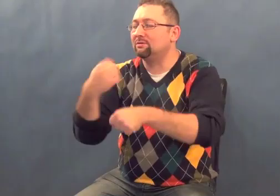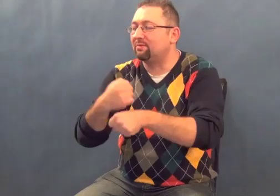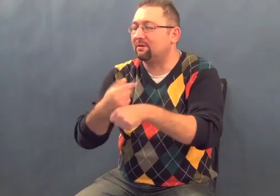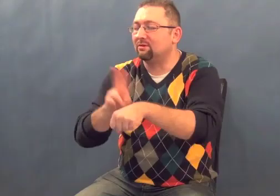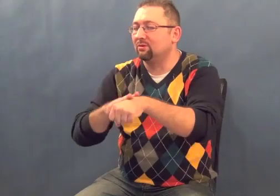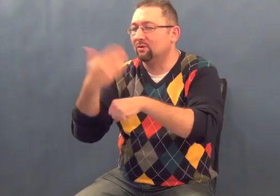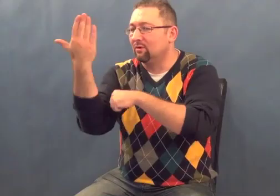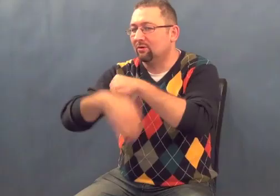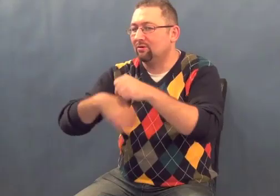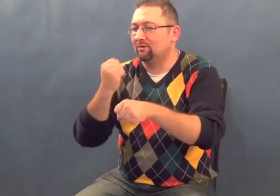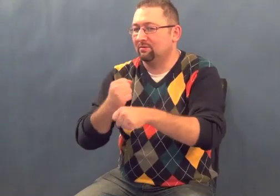O której godzinie kończysz pracę?